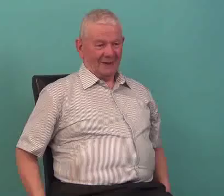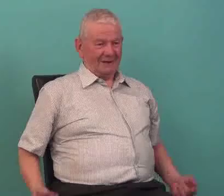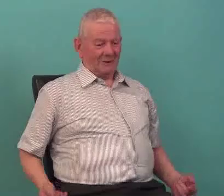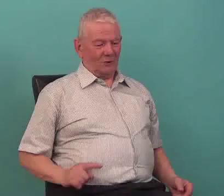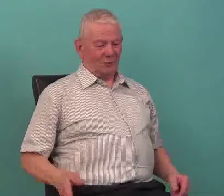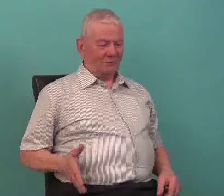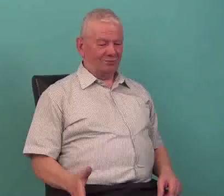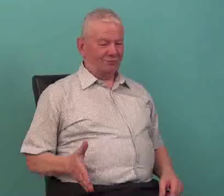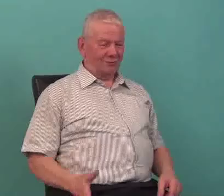Nie wolno piłować